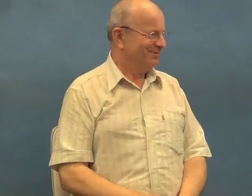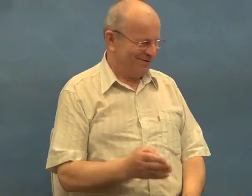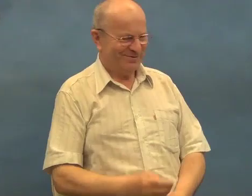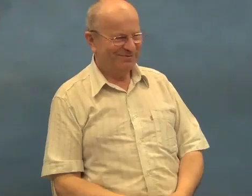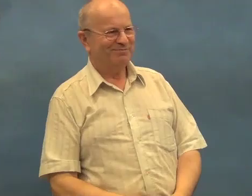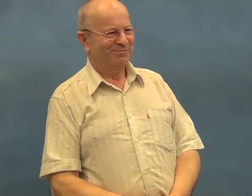Proszę.